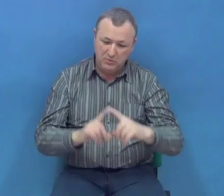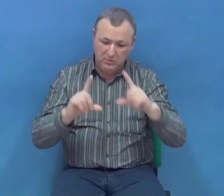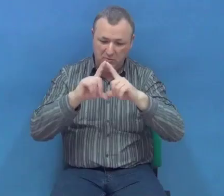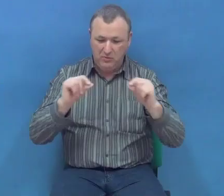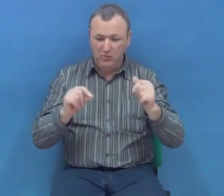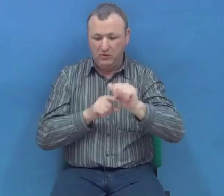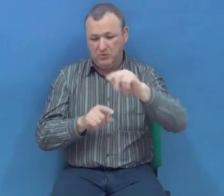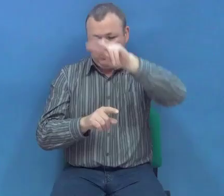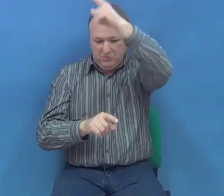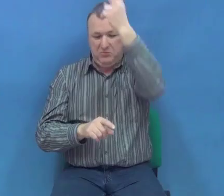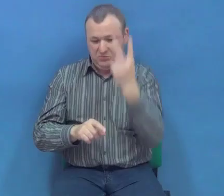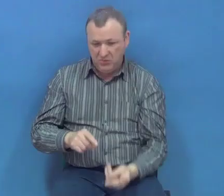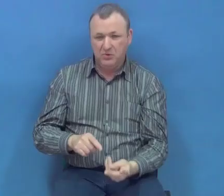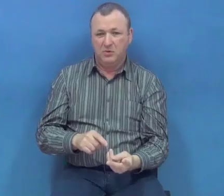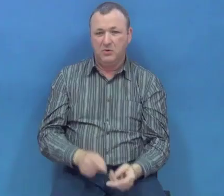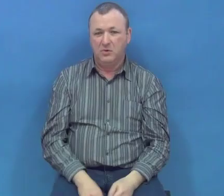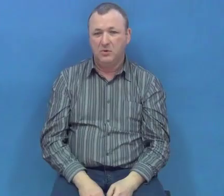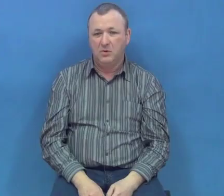Ten trójkąt oznacza, że można spaść z wysokości.